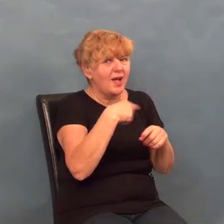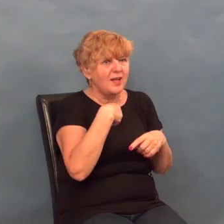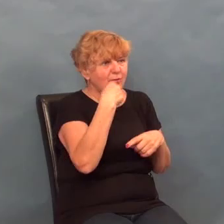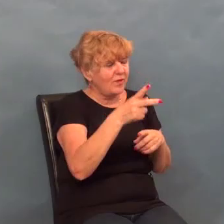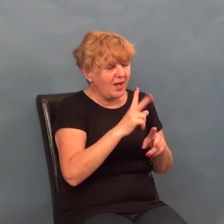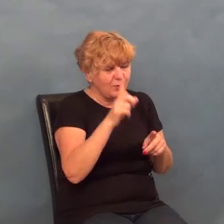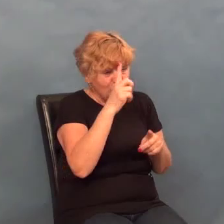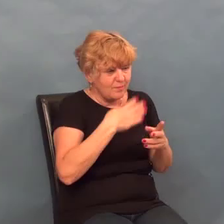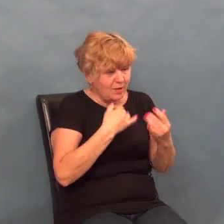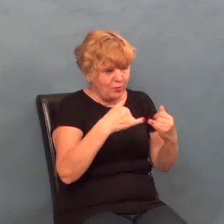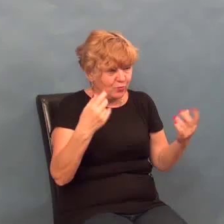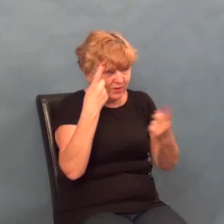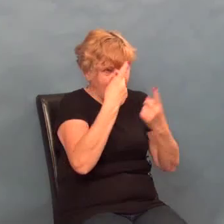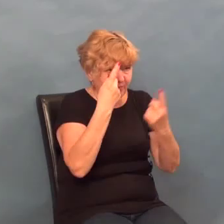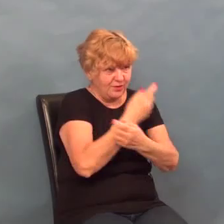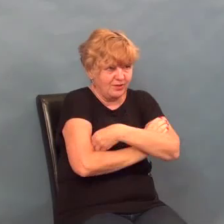Powiem, że każdy myśli inaczej.